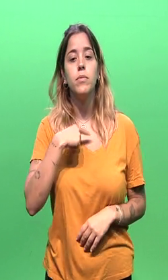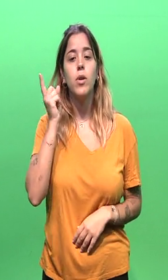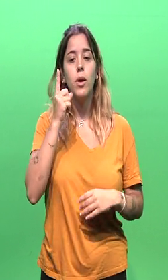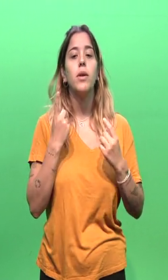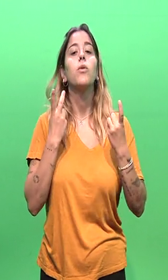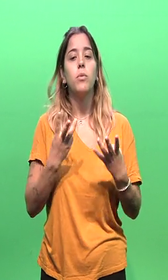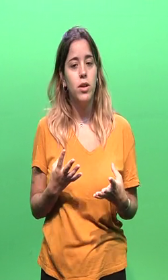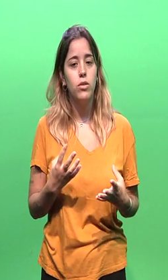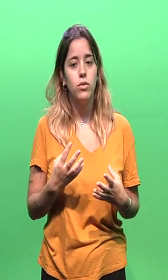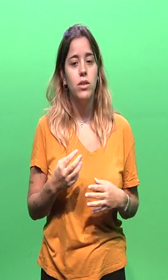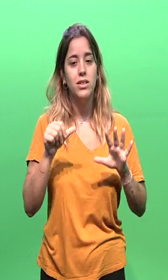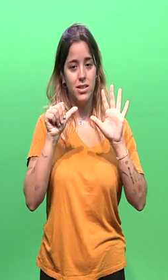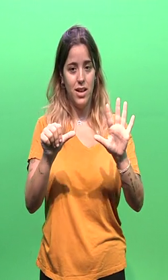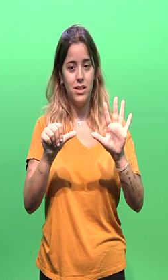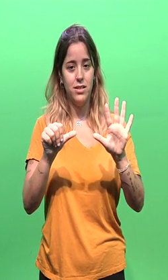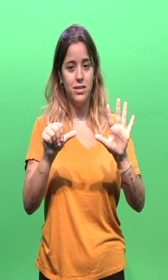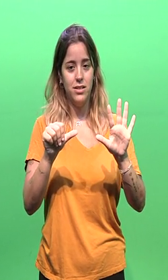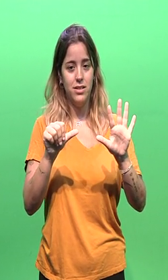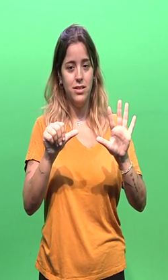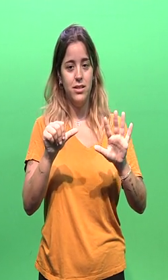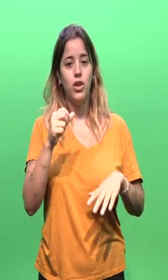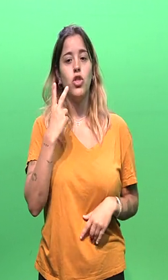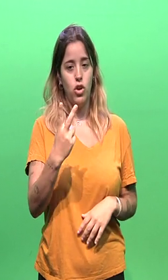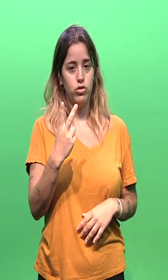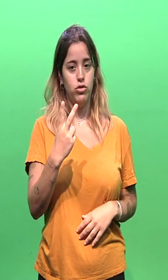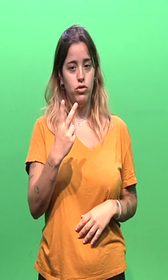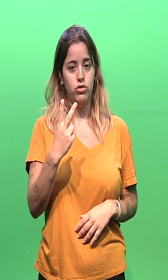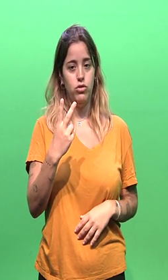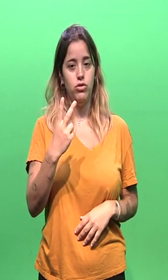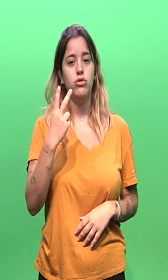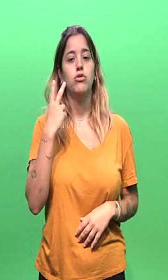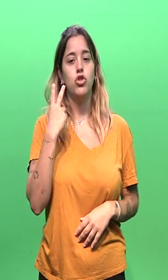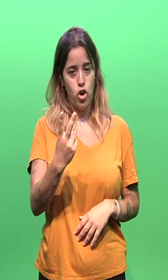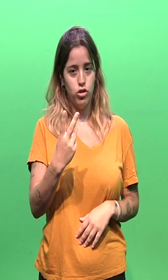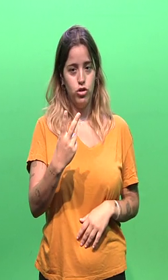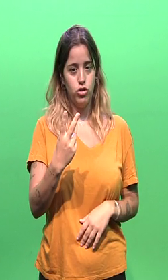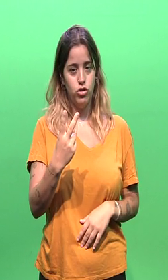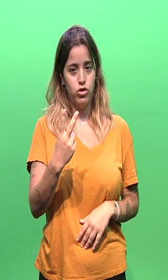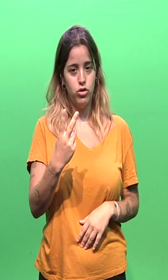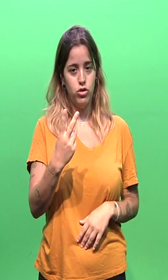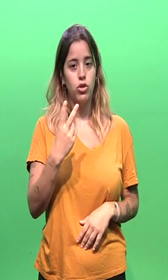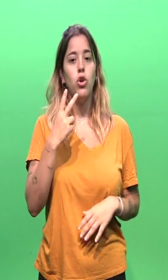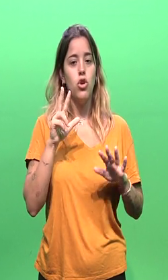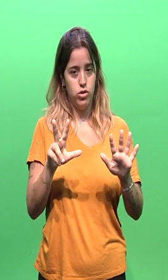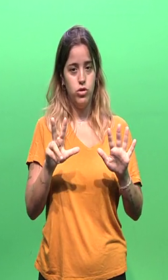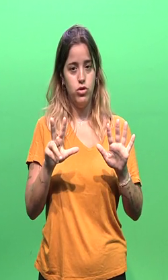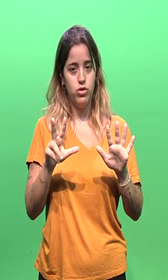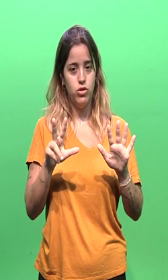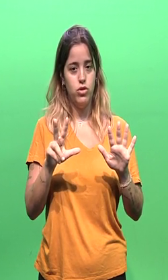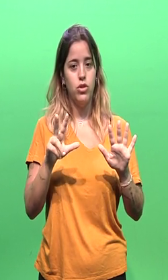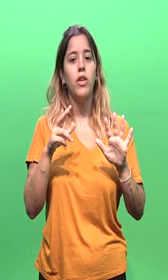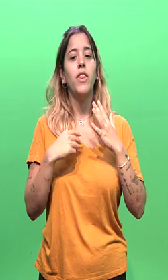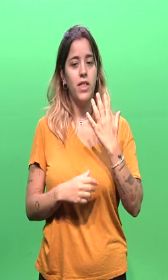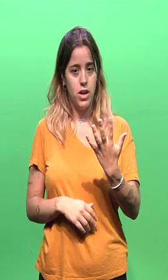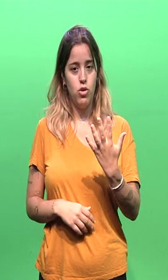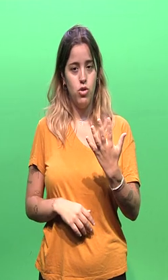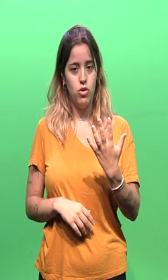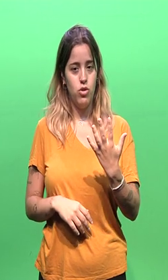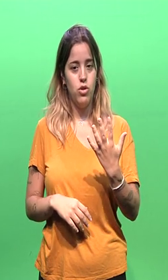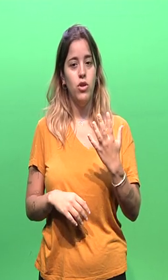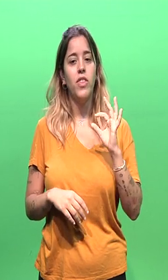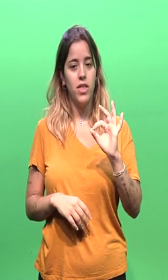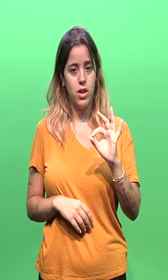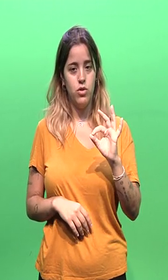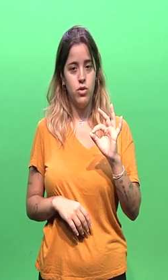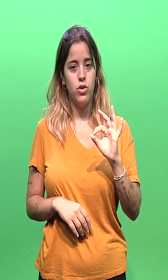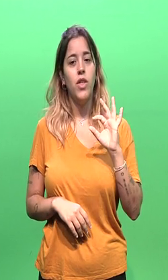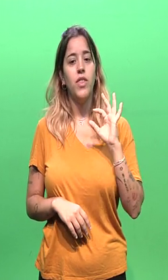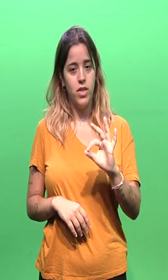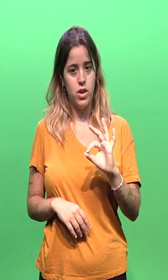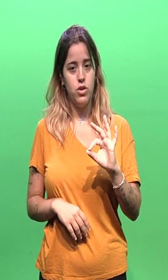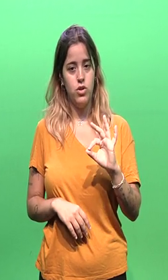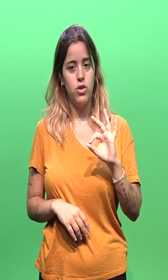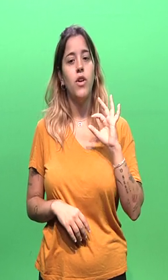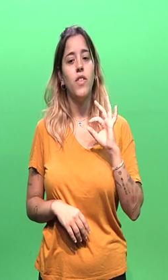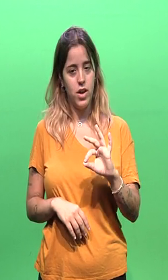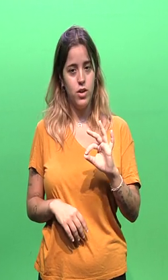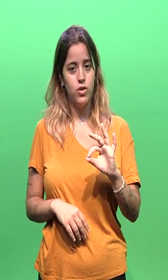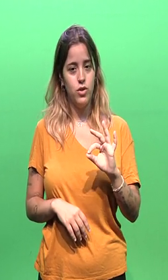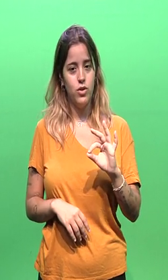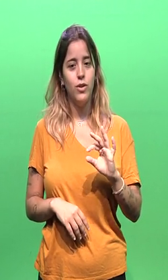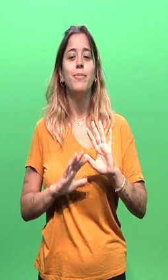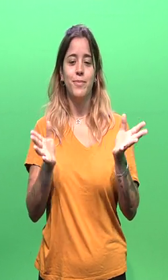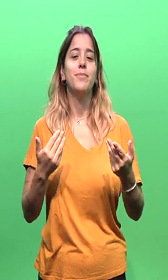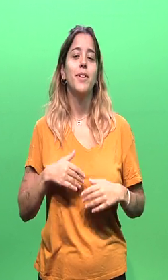El meu número de mòbil és el sis, dos, dos, vuit, cinc zero, zero, zero, i ja està.